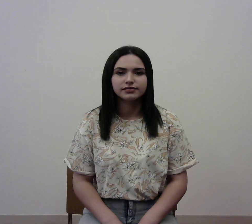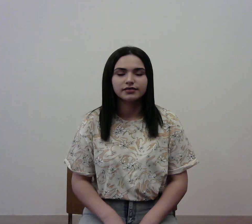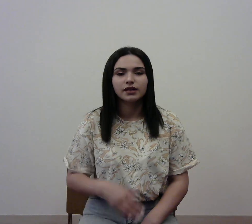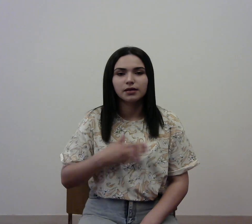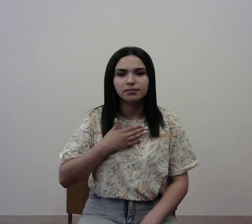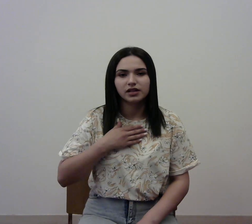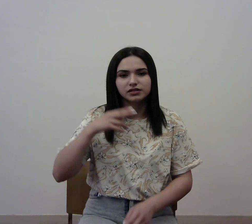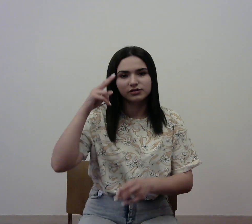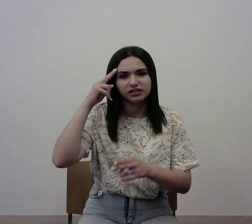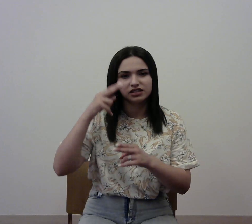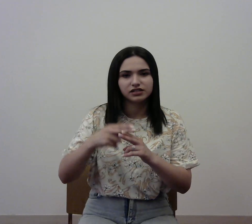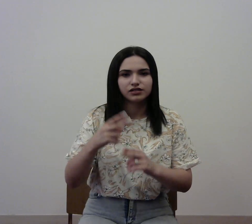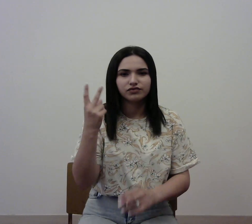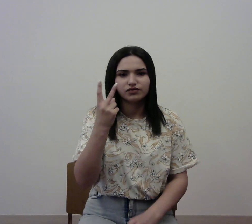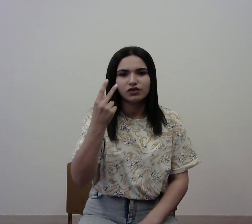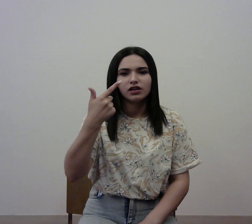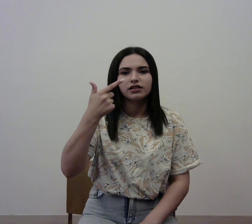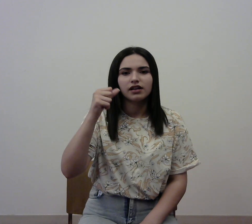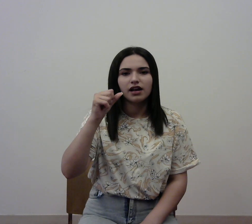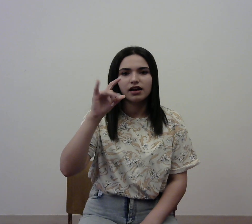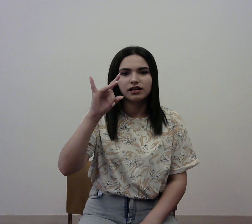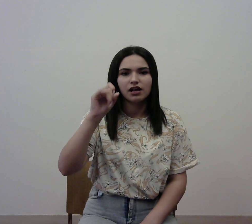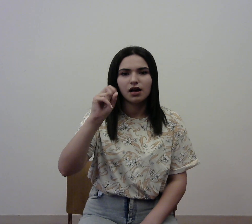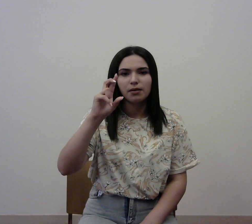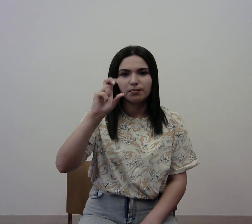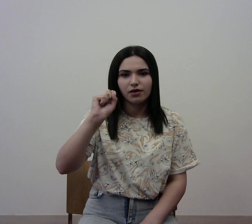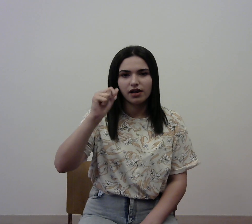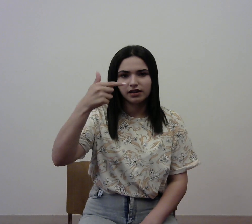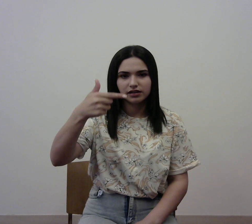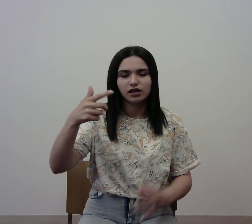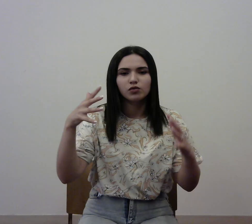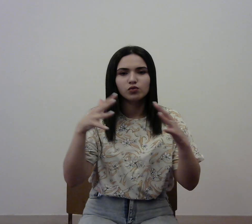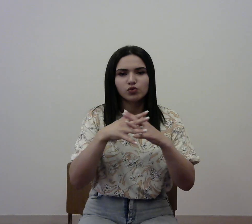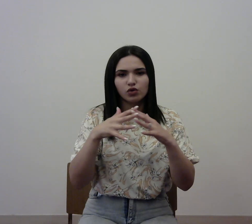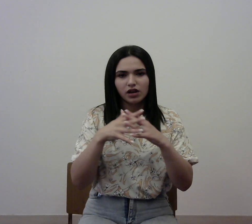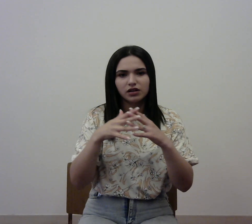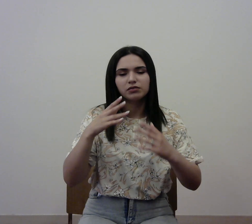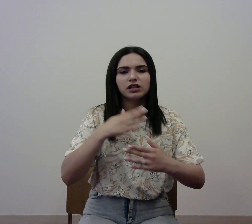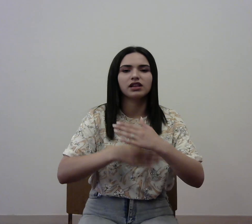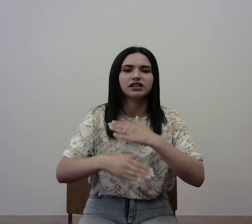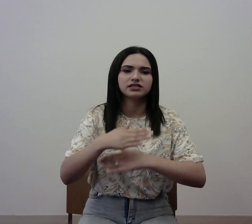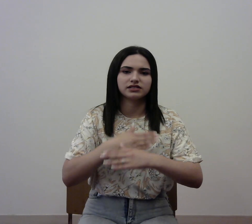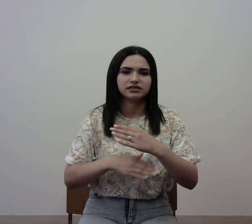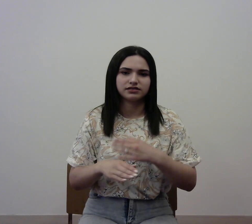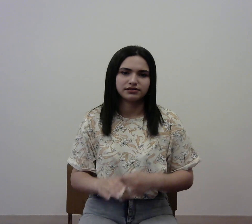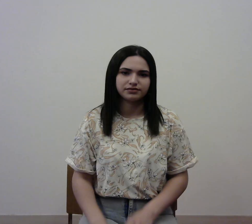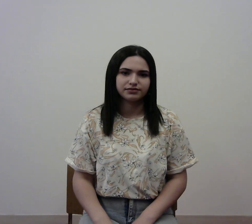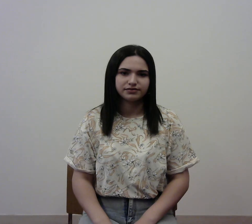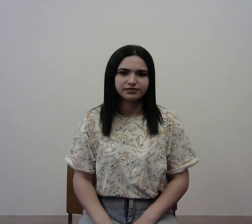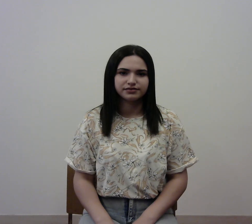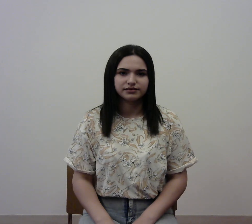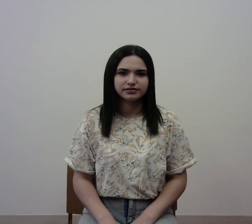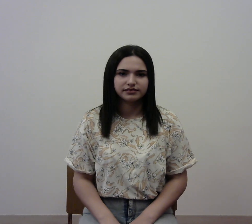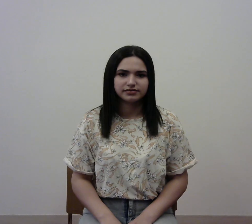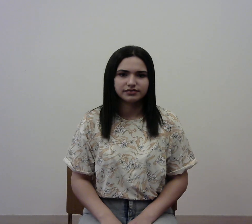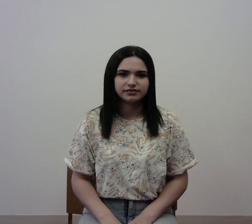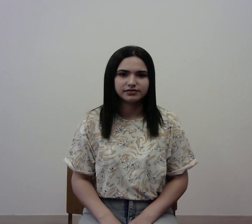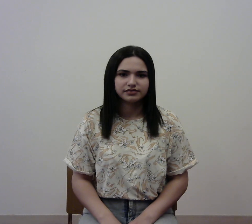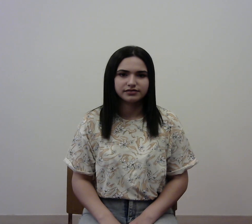Mənim qardaşım 2-ci Qarabağ müharibəsinin qazisidir